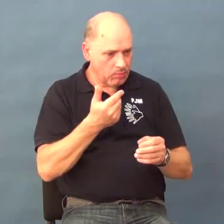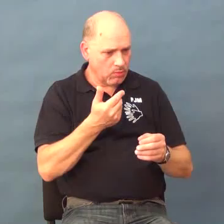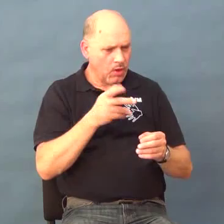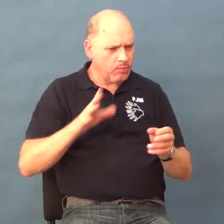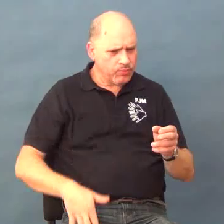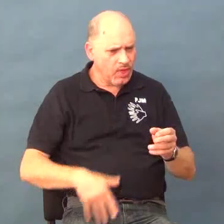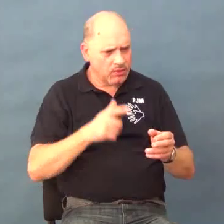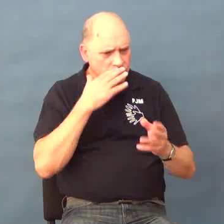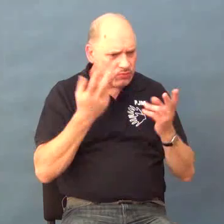Pies zaczyna jej szukać.